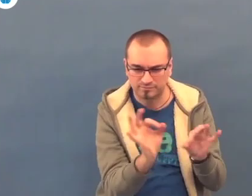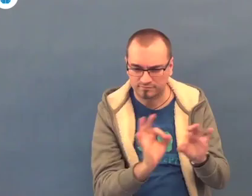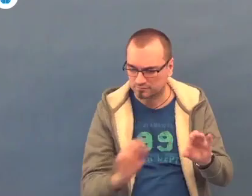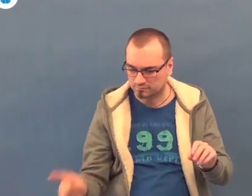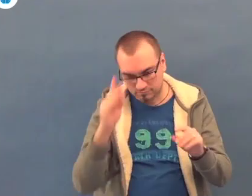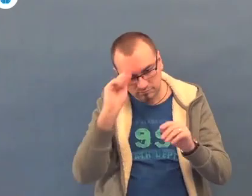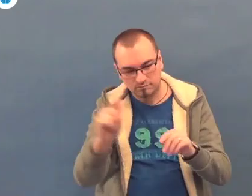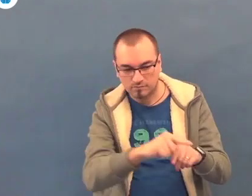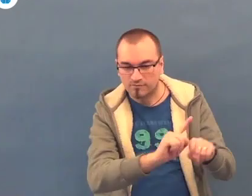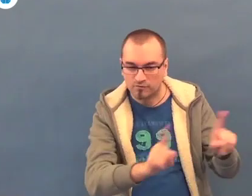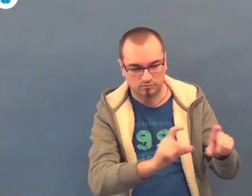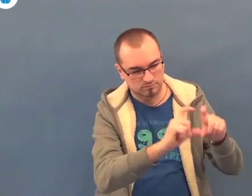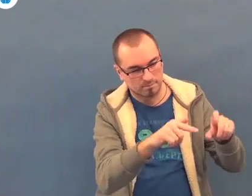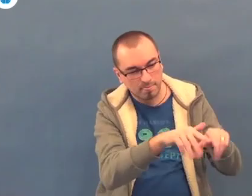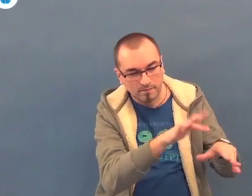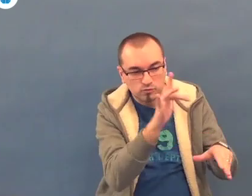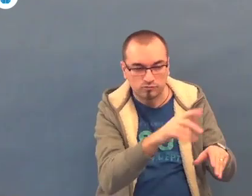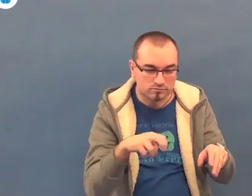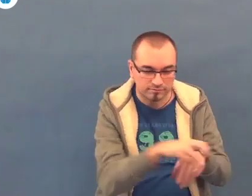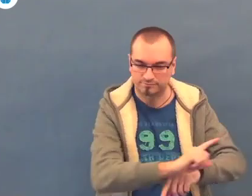Ten znak mówi o tym, że nie wolno wchodzić do budynku.